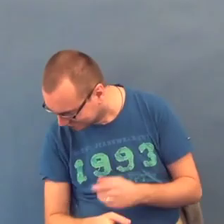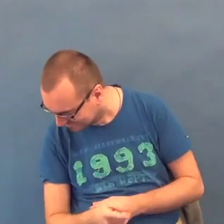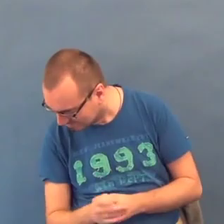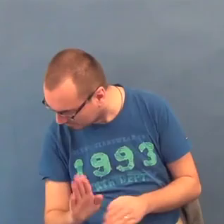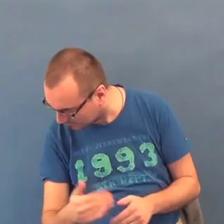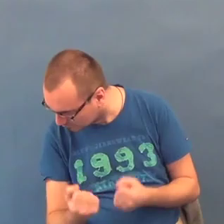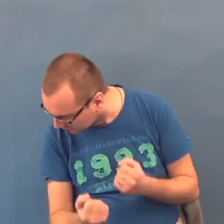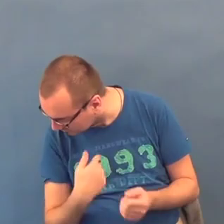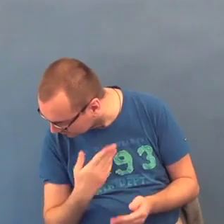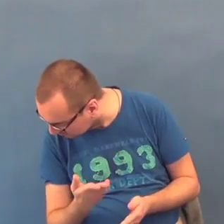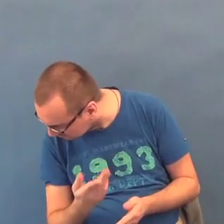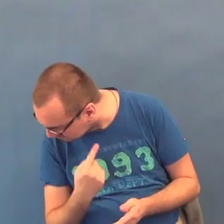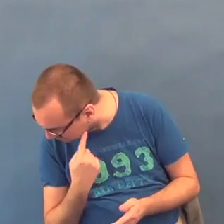Dobrze, trudno. Ja myślę...